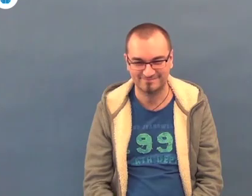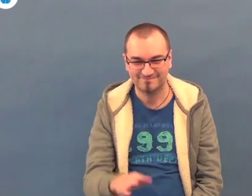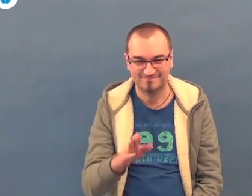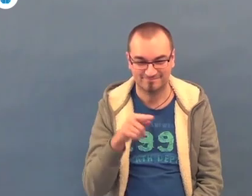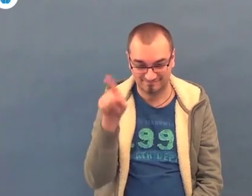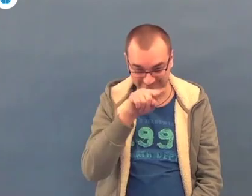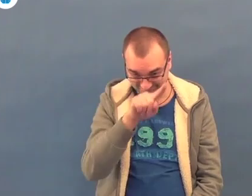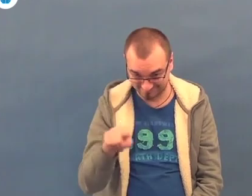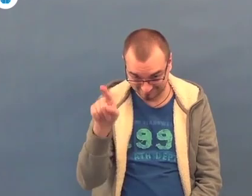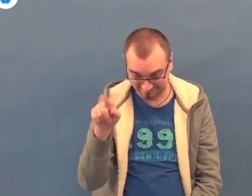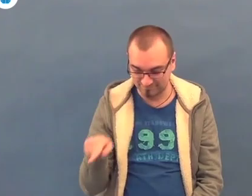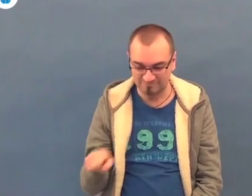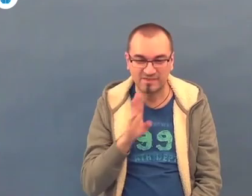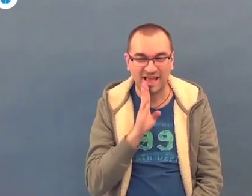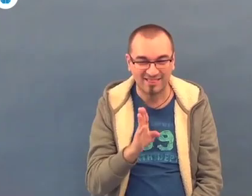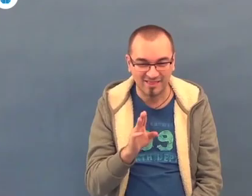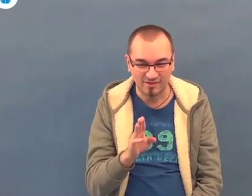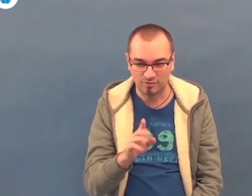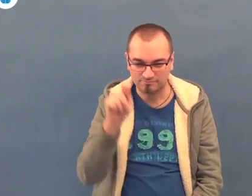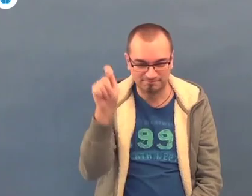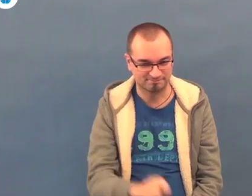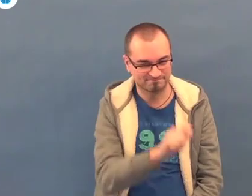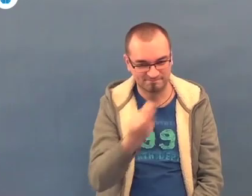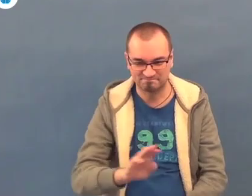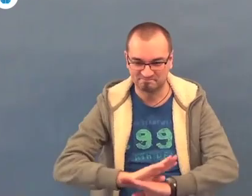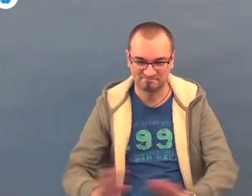Kółko z przekreśleniem oznacza zakaz wstępu dla ludzi hetero.